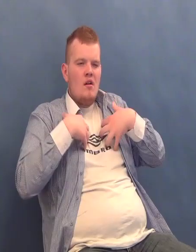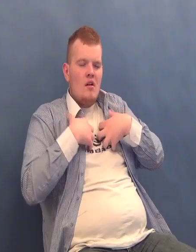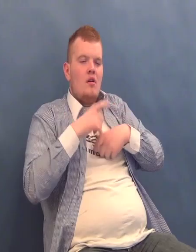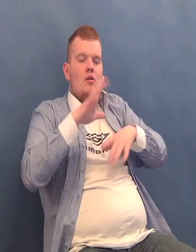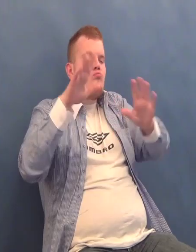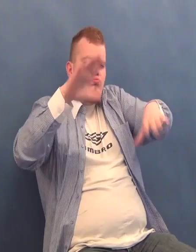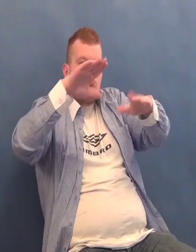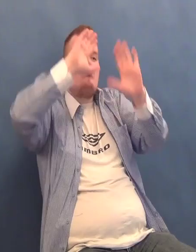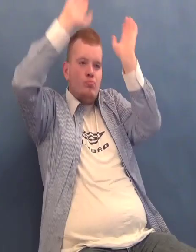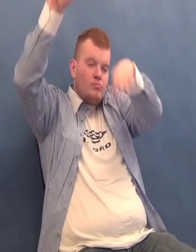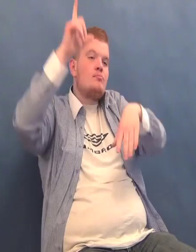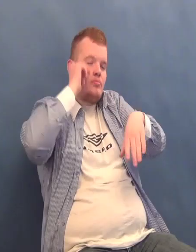Więc pozostałe osoby mówią mu, żeby poszedł spać.